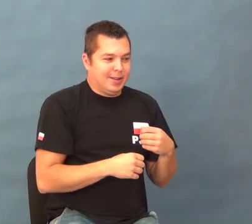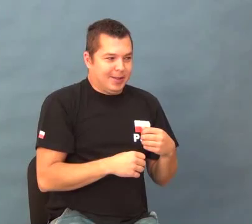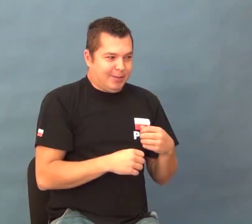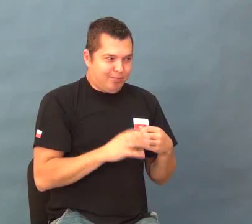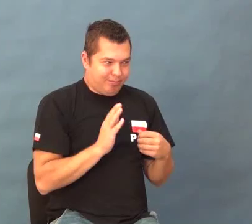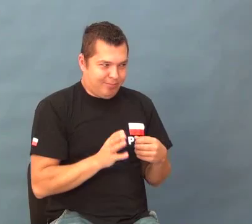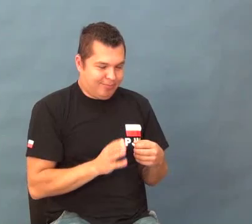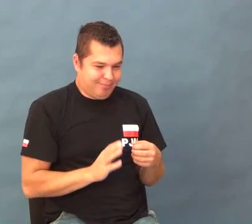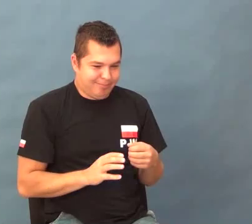Potem...